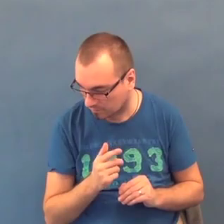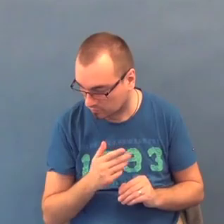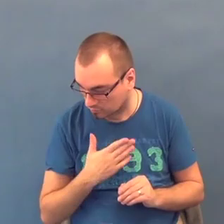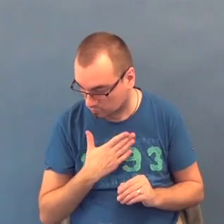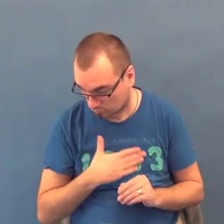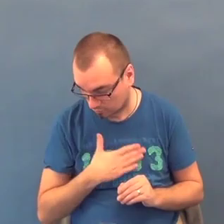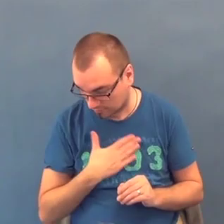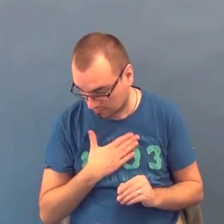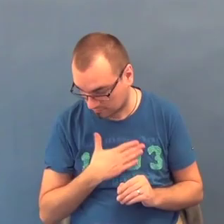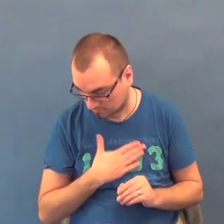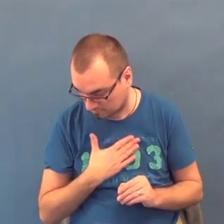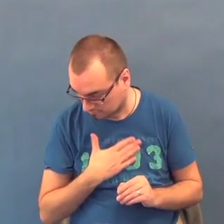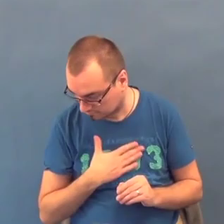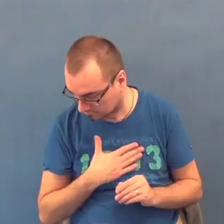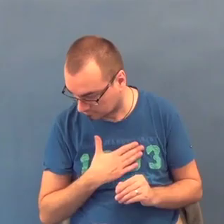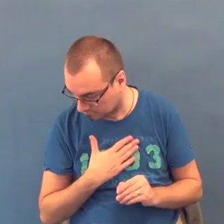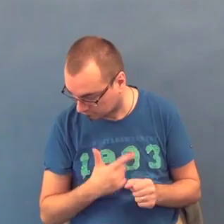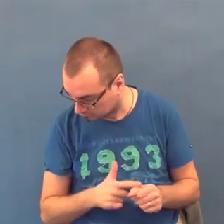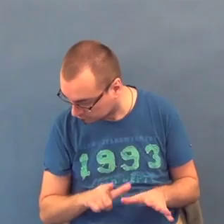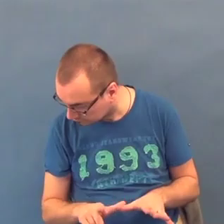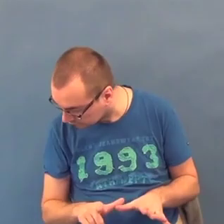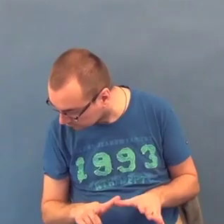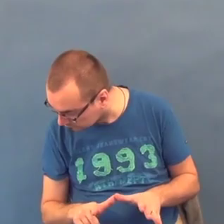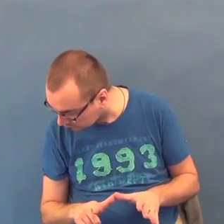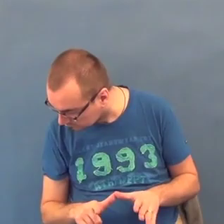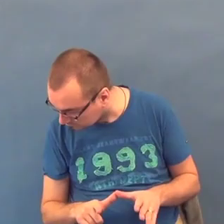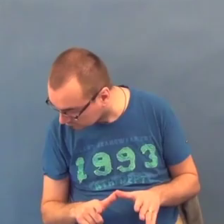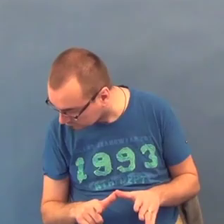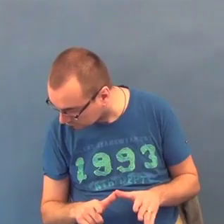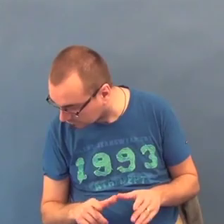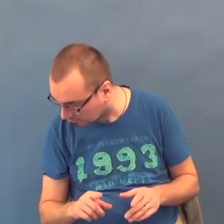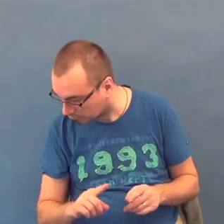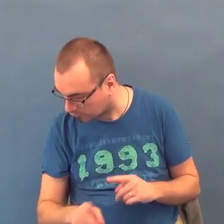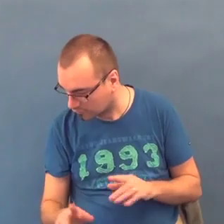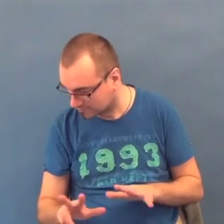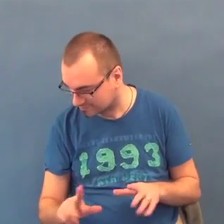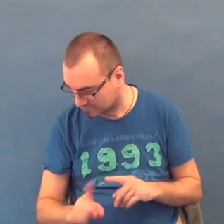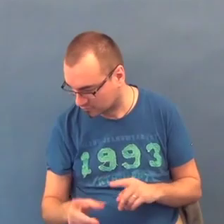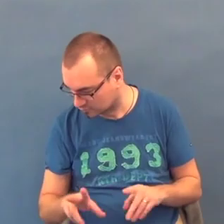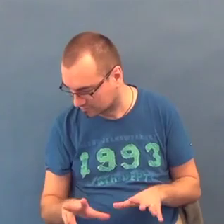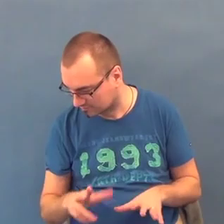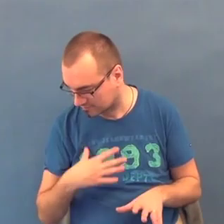Sobota, dwudziestego siódmego, po ósmej, jestem wolny.